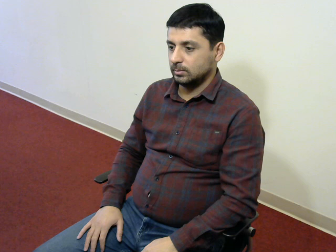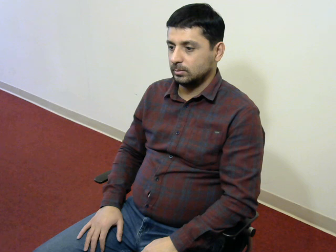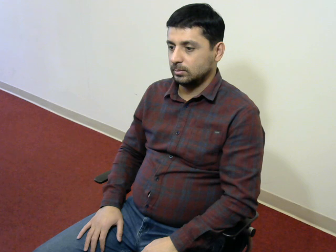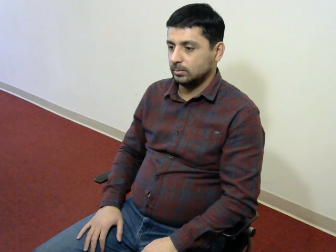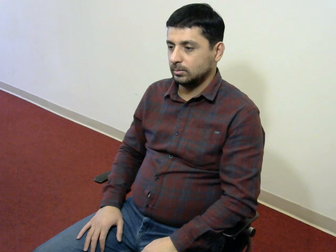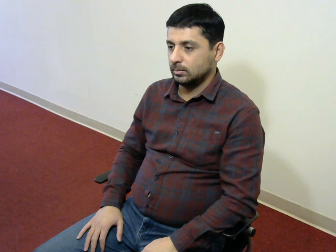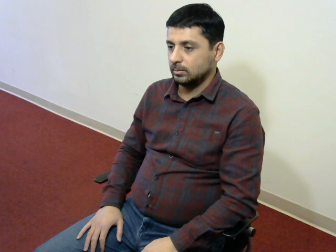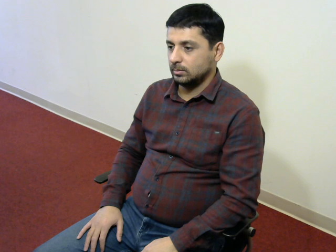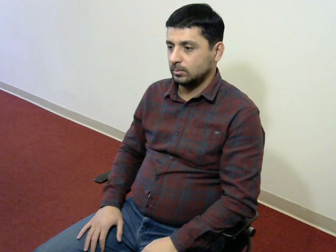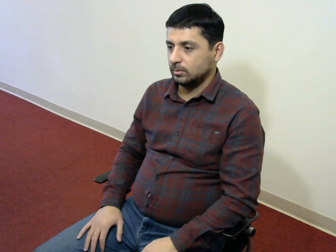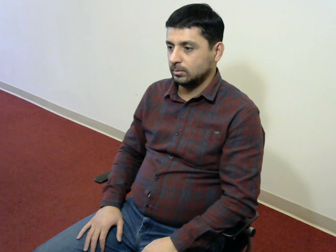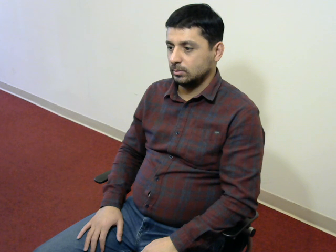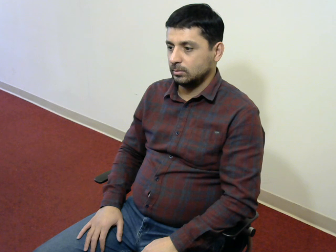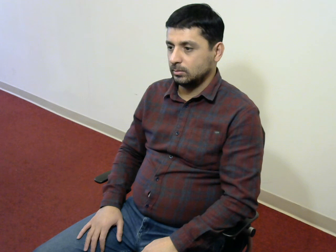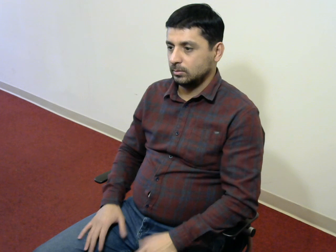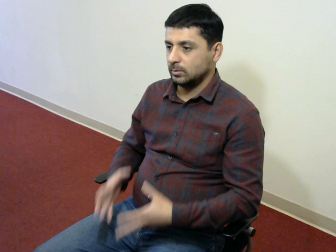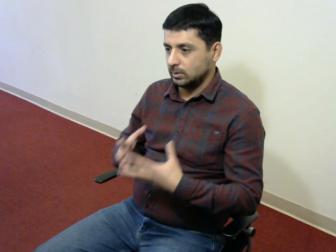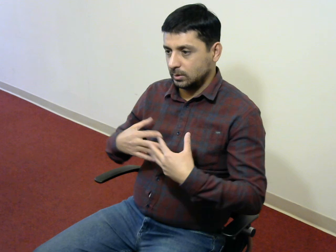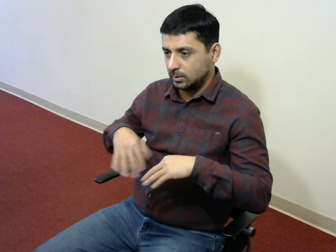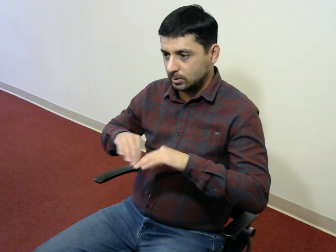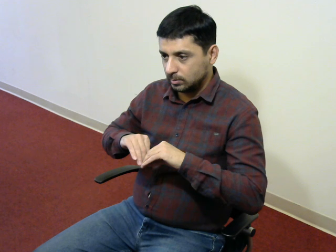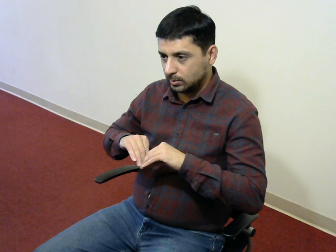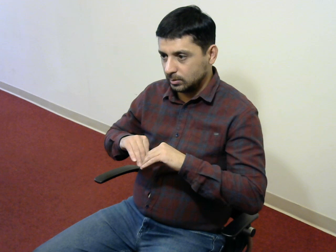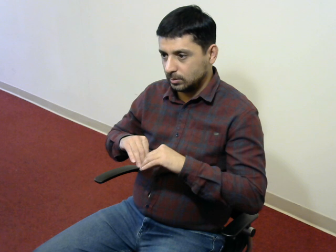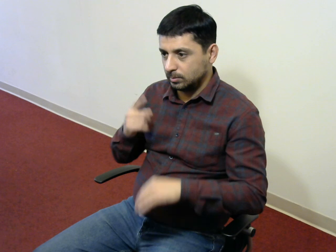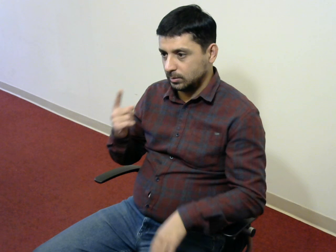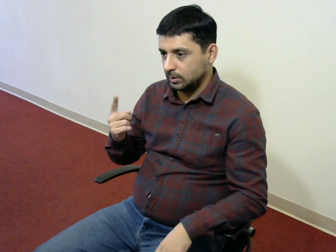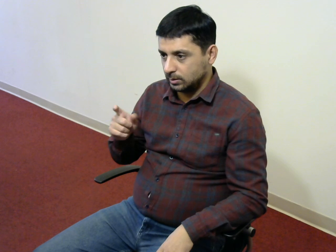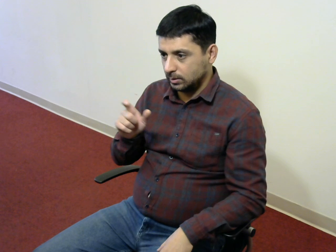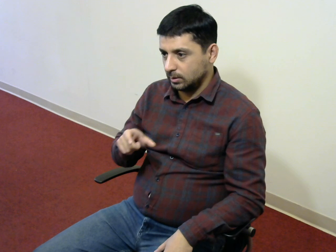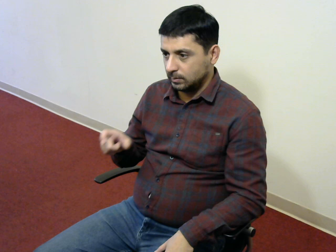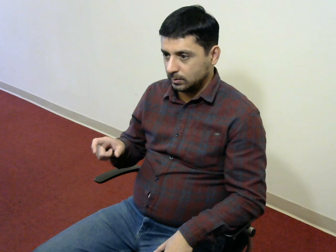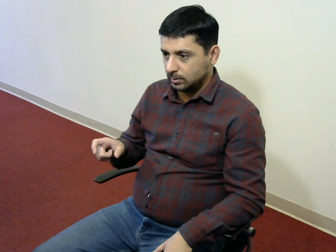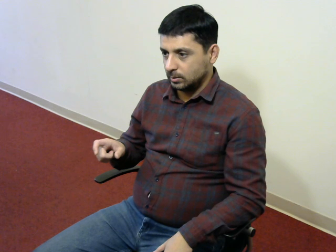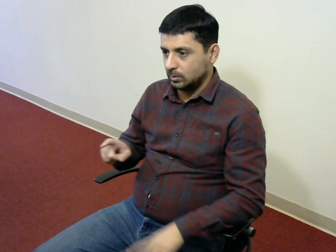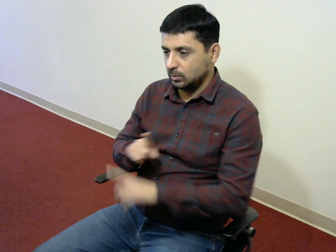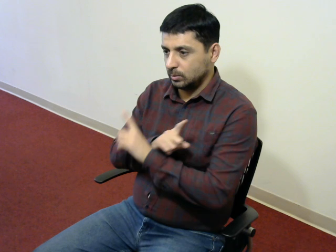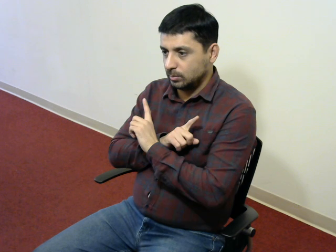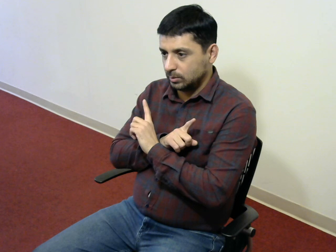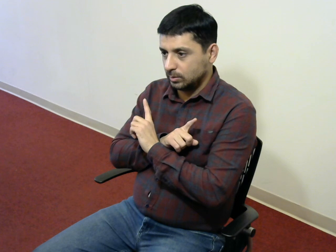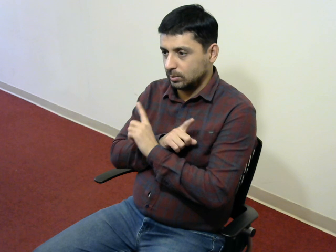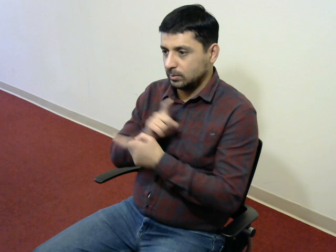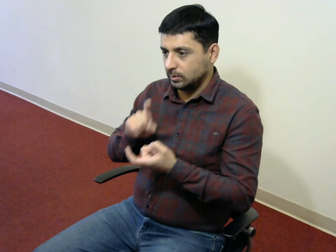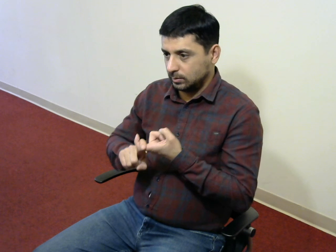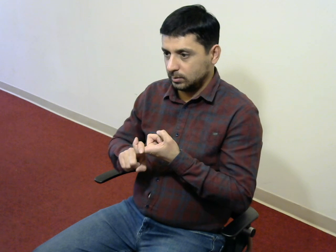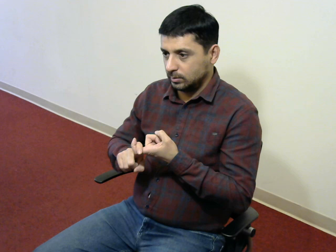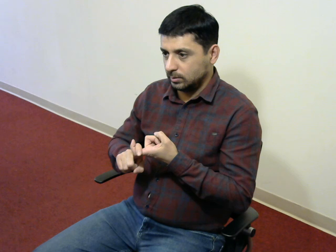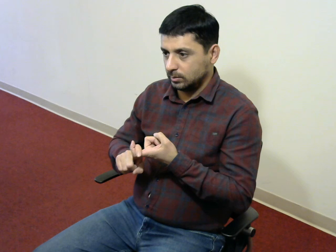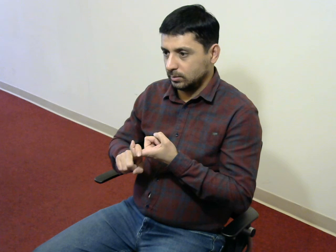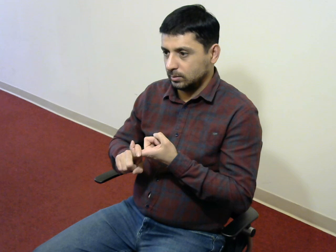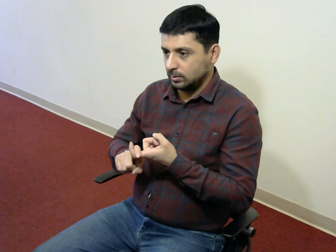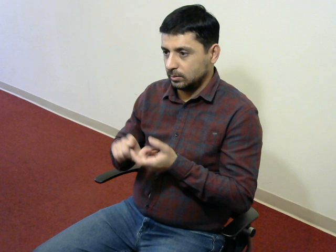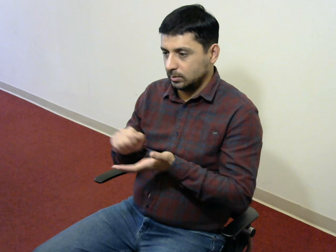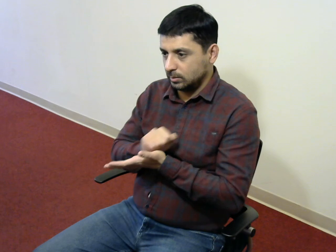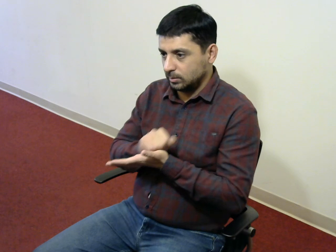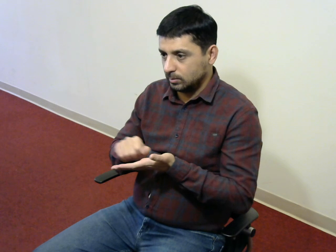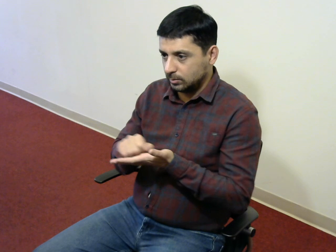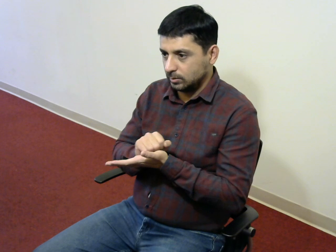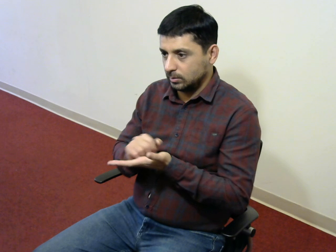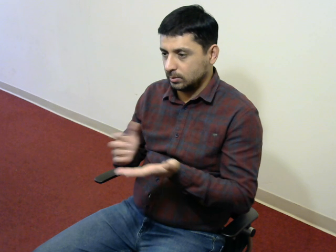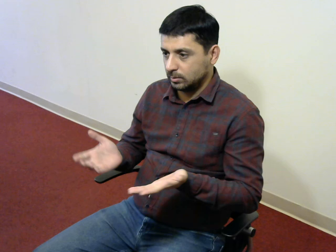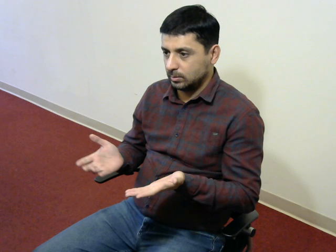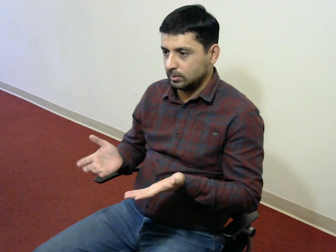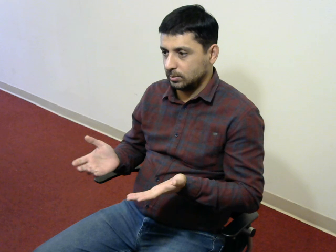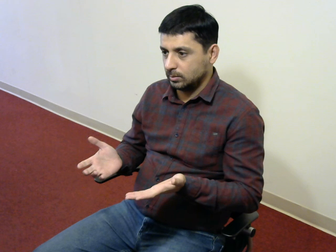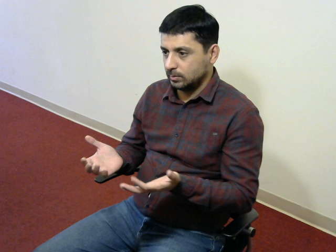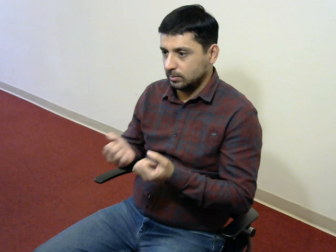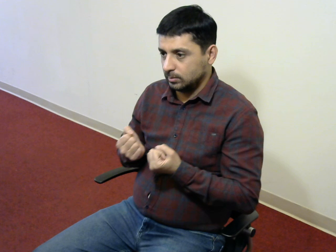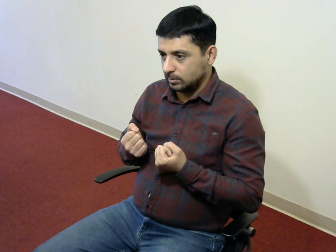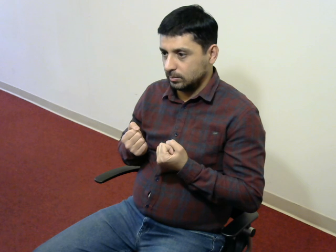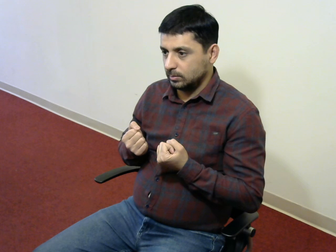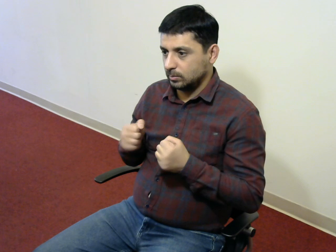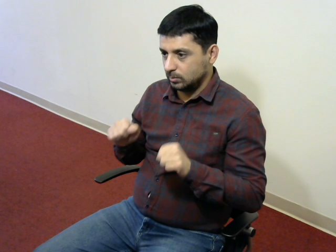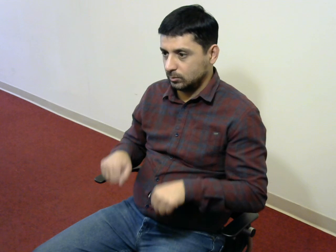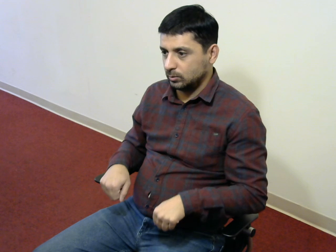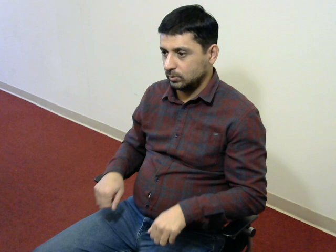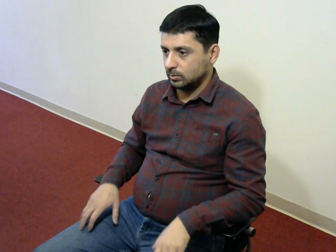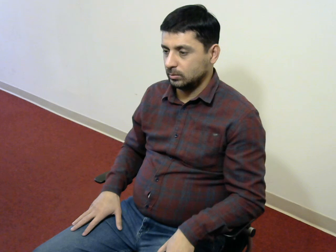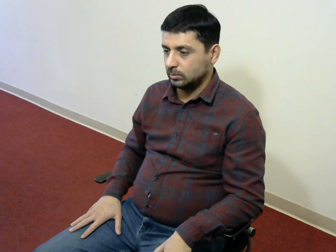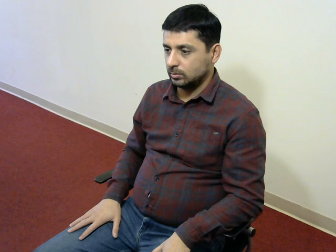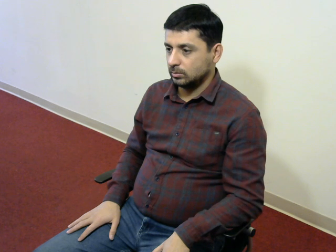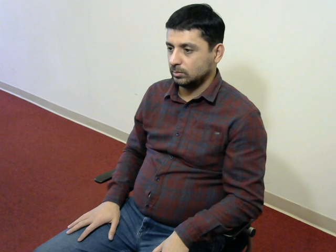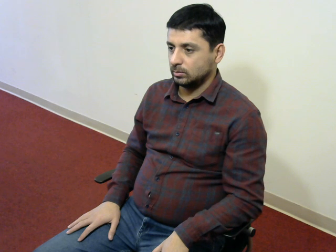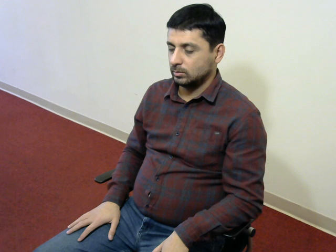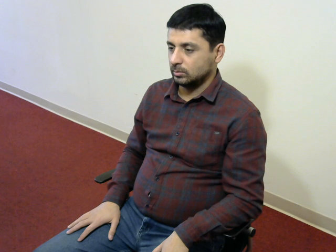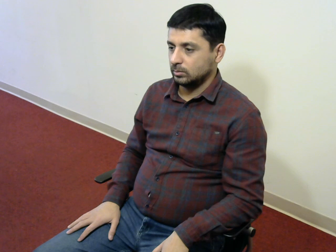Ailədən bir şəxsin ölməsi ilə bağlı sənəd necə almaq olar?